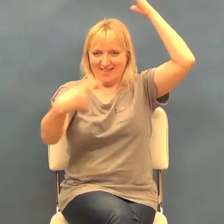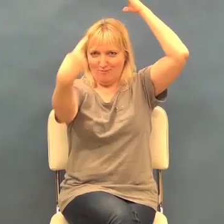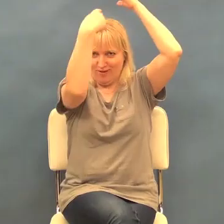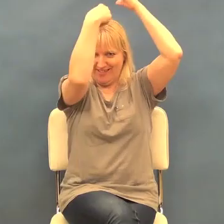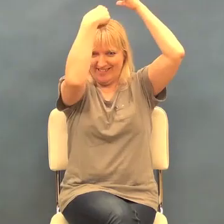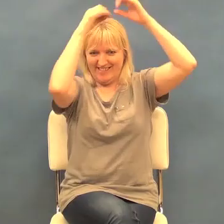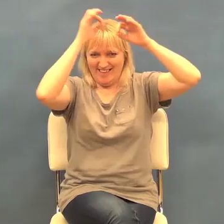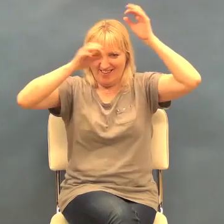Nie chce tego, mały ma trafić do arbuza na jego głowie.